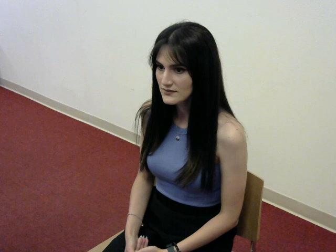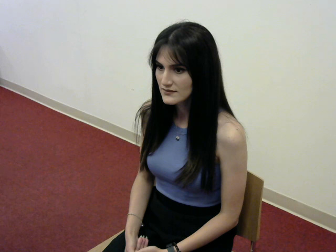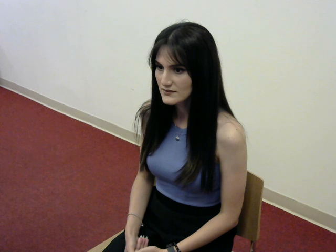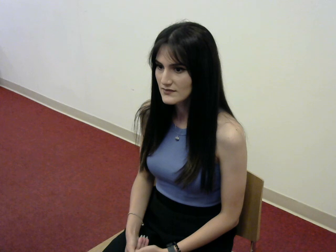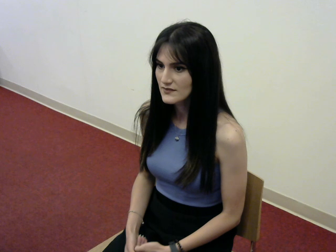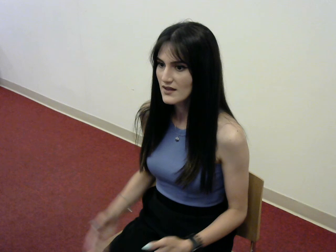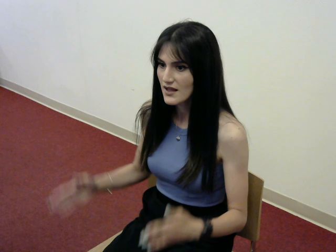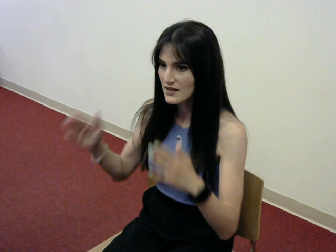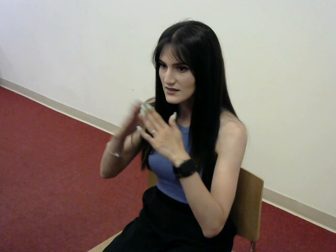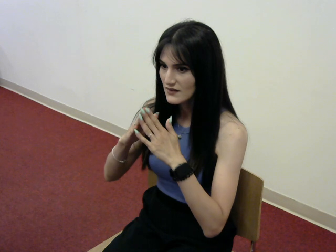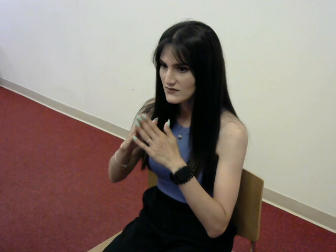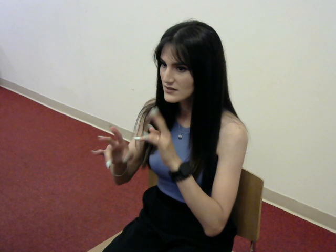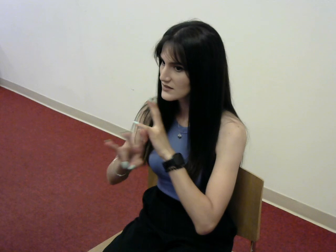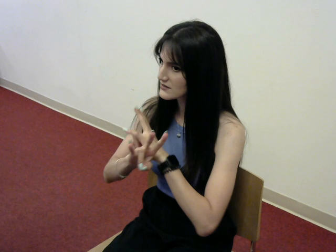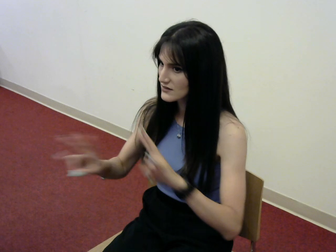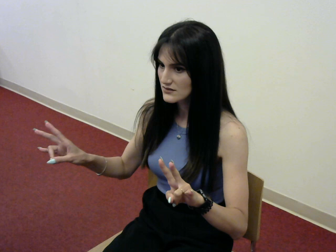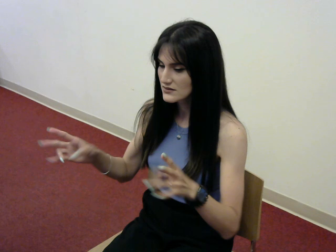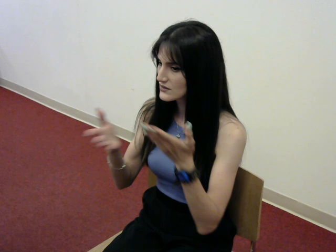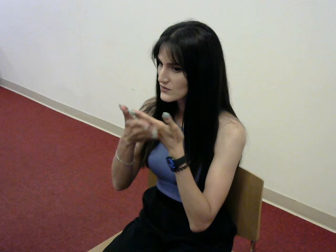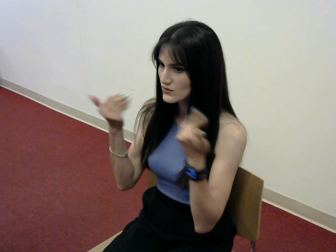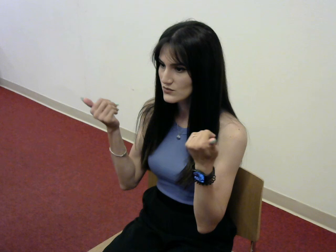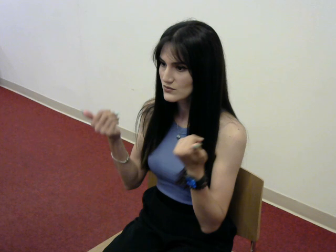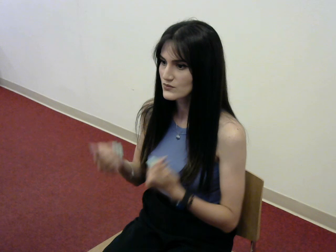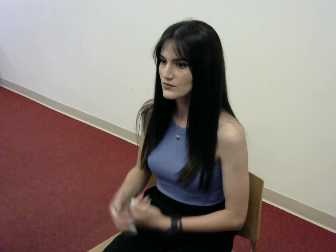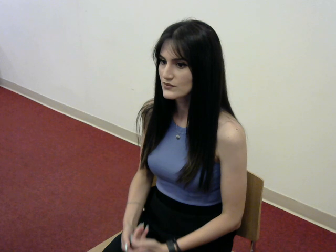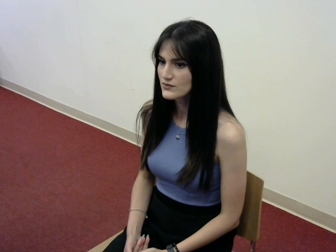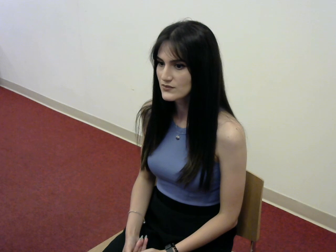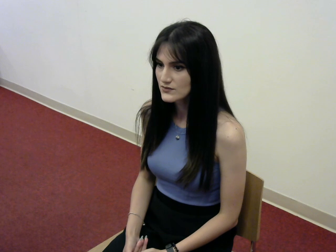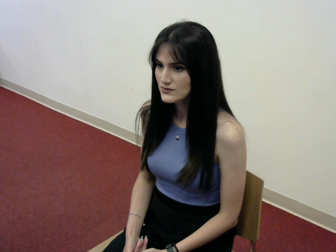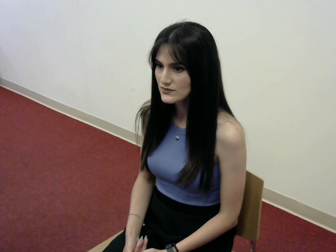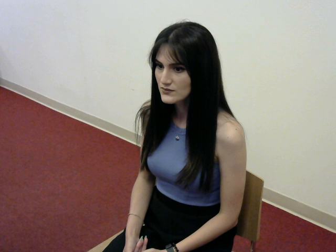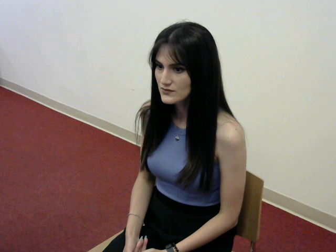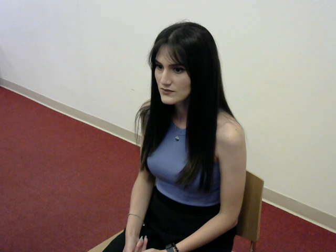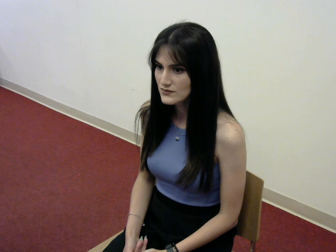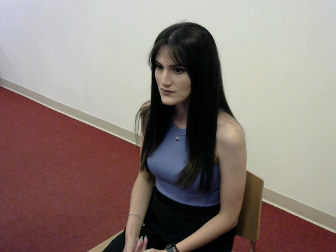Evdə heç kəs yoxdur